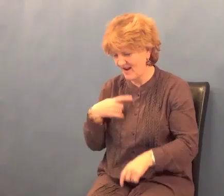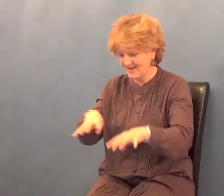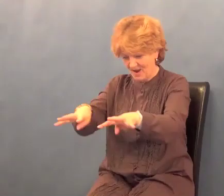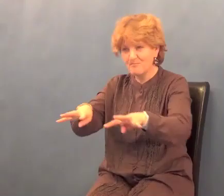Aha.